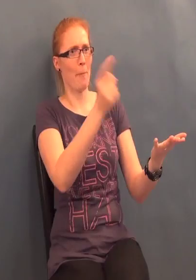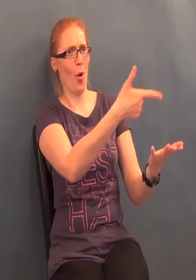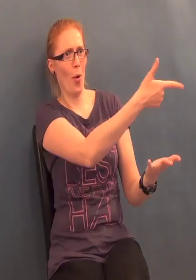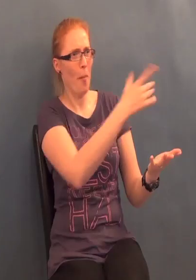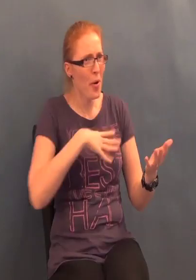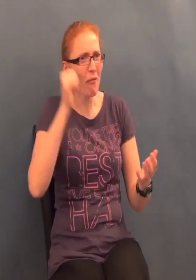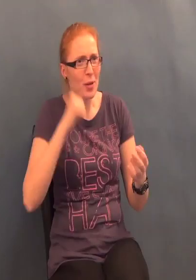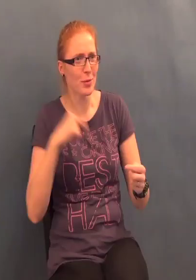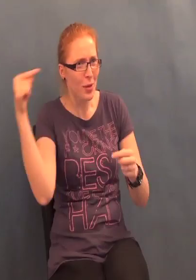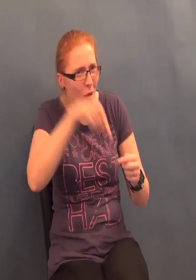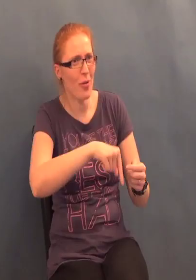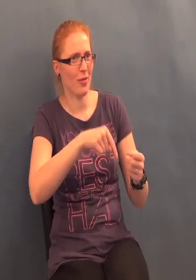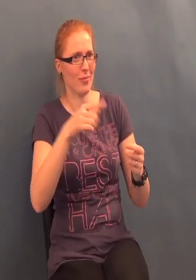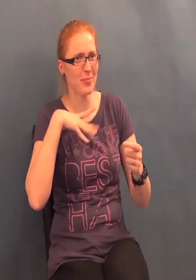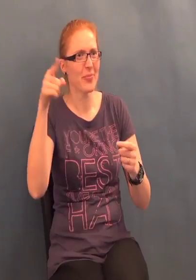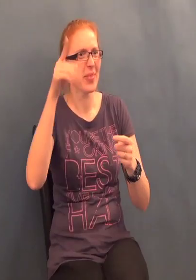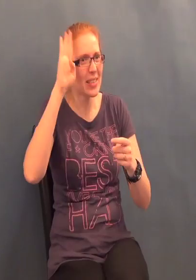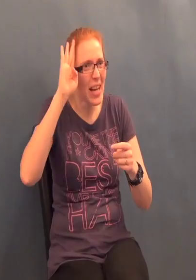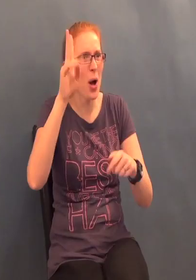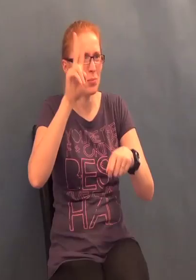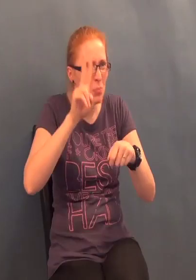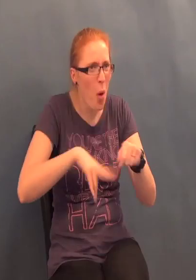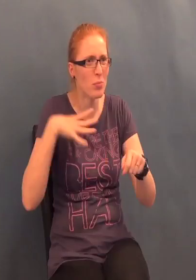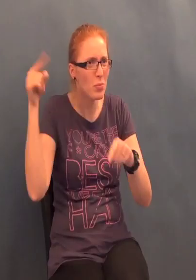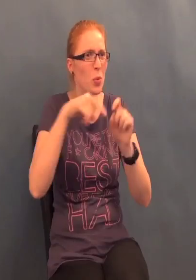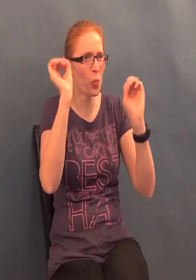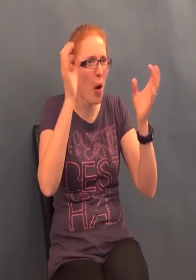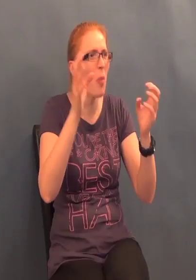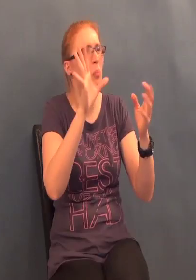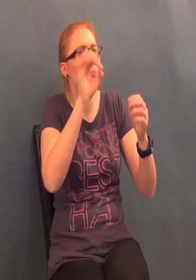Wczoraj była straż pożarna, policja, bo tam, tam...